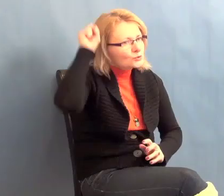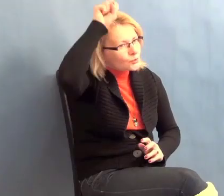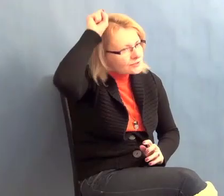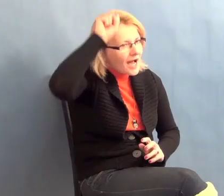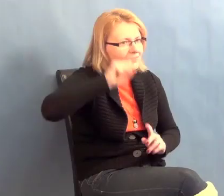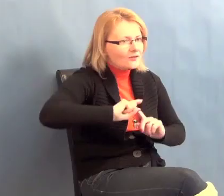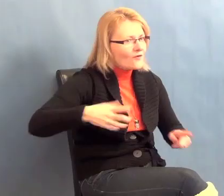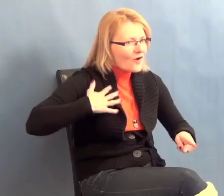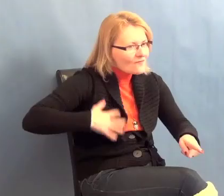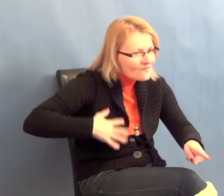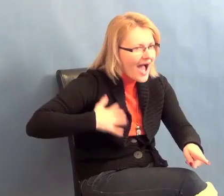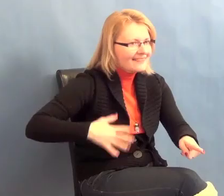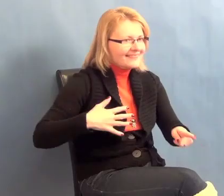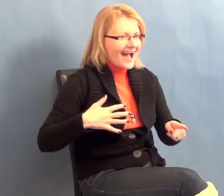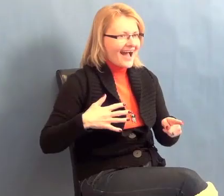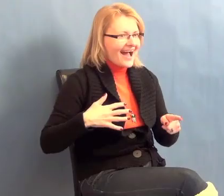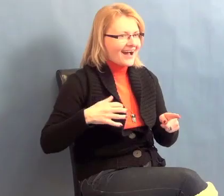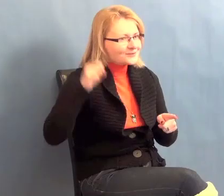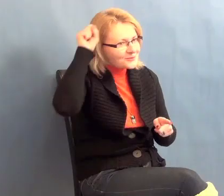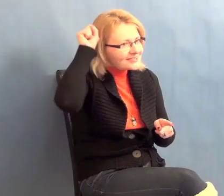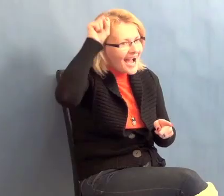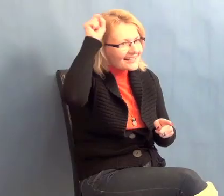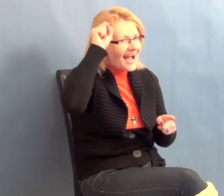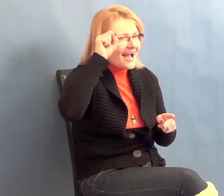Nie wolno się kąpać, trzymając jednocześnie suszarkę.